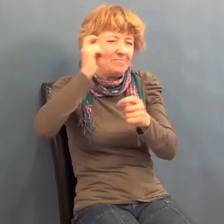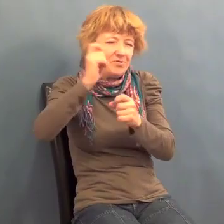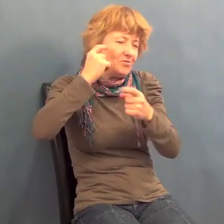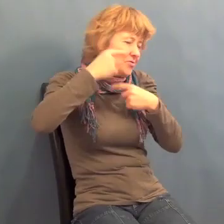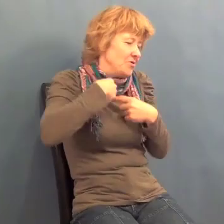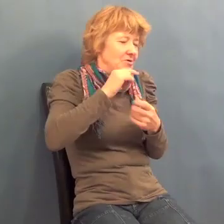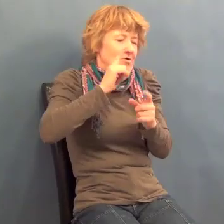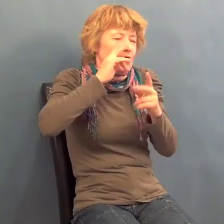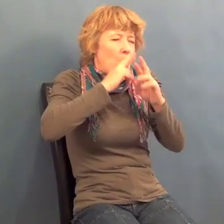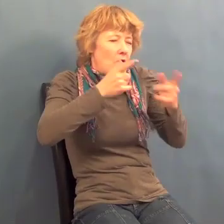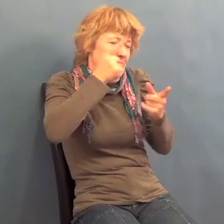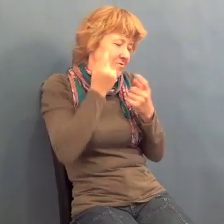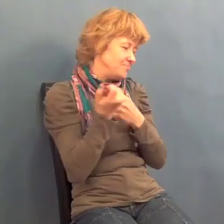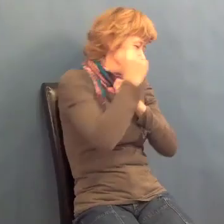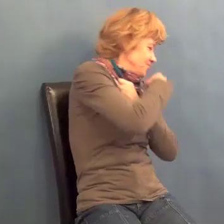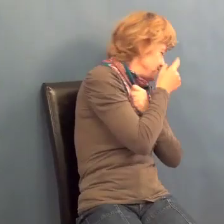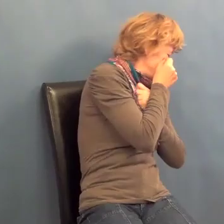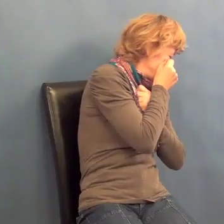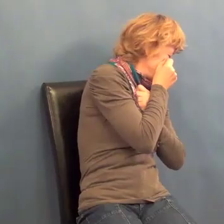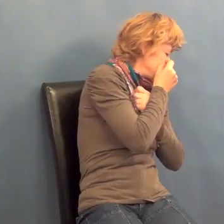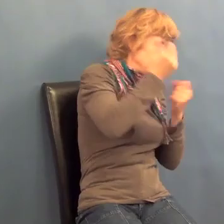Budzik dzwoni, a on słodko śpi, przewraca się na drugi bok.